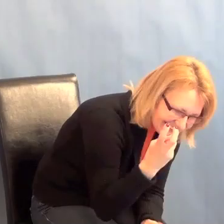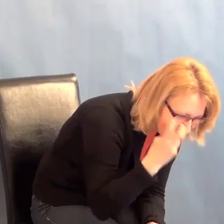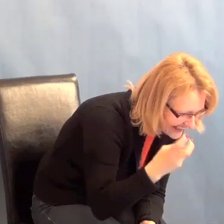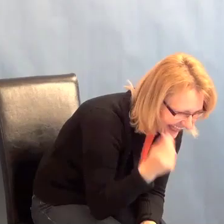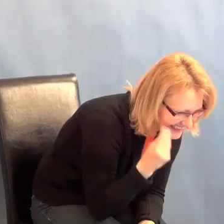Ciekawe.